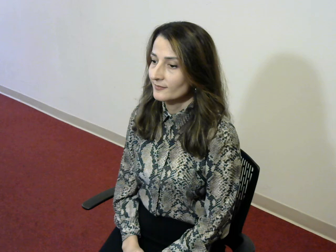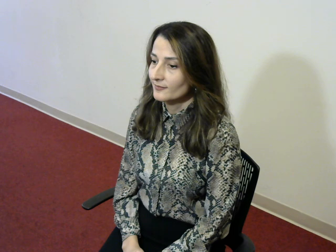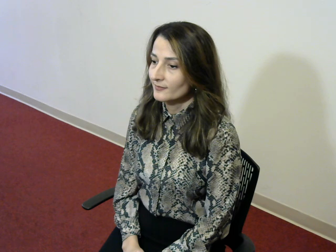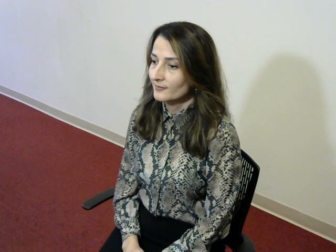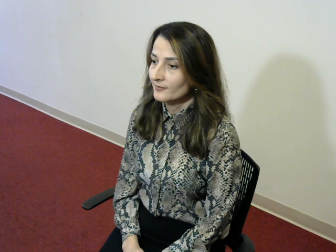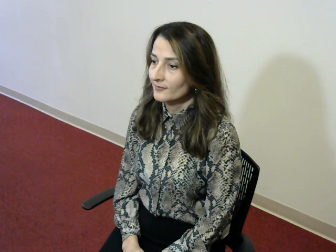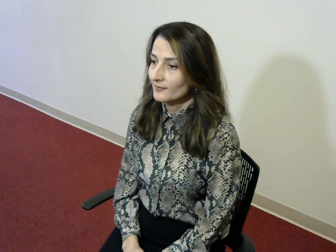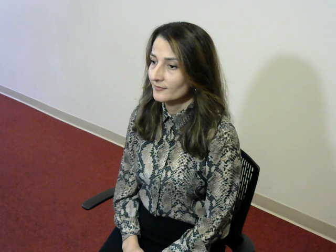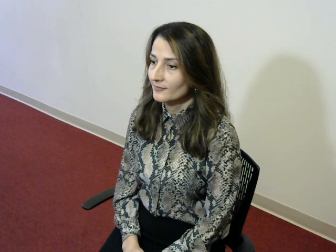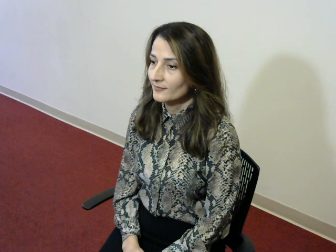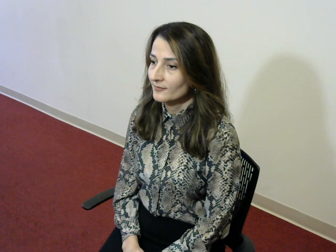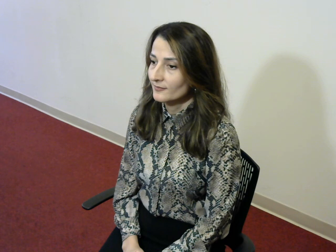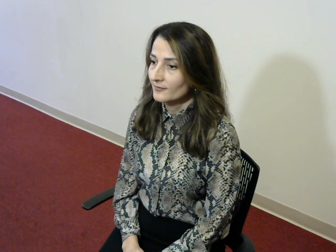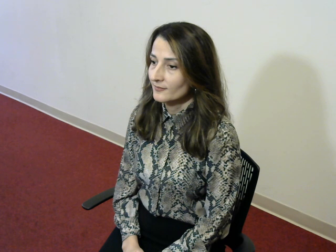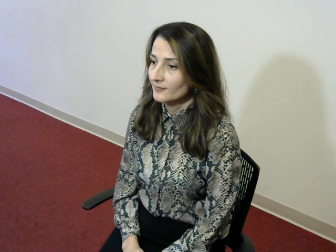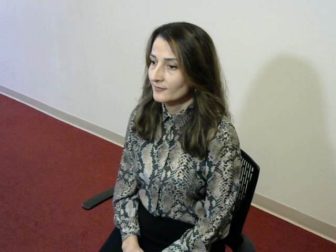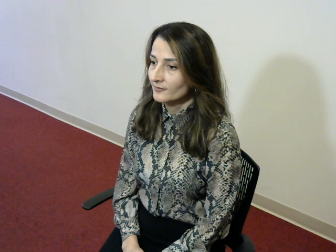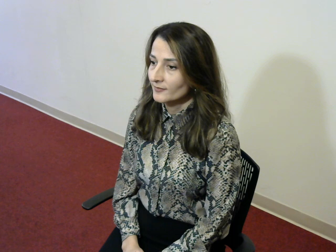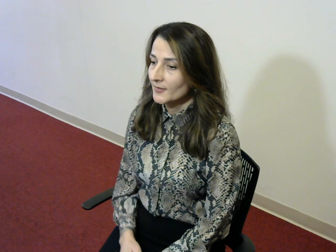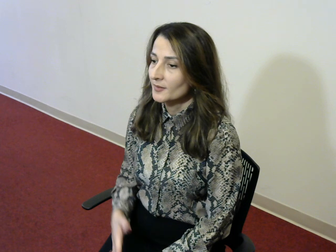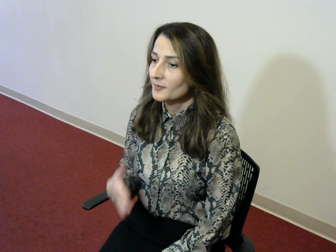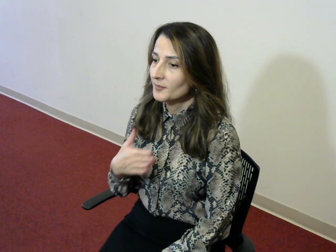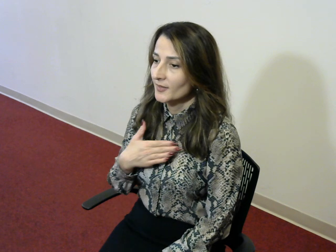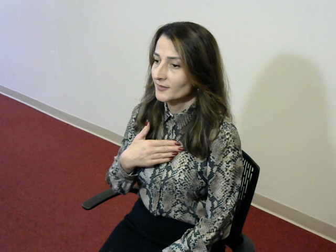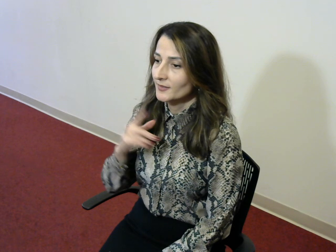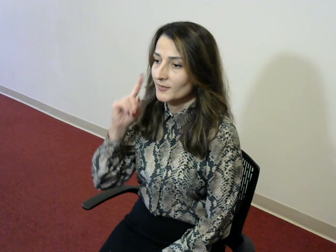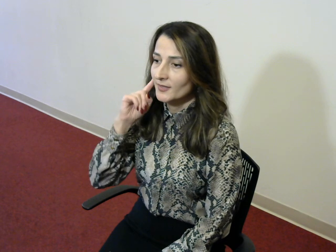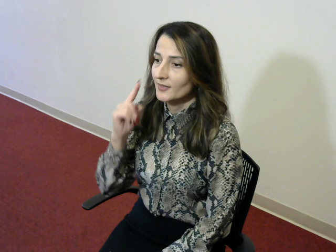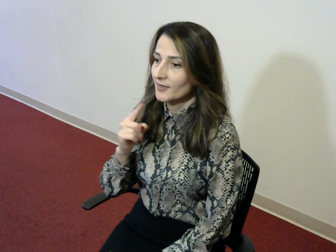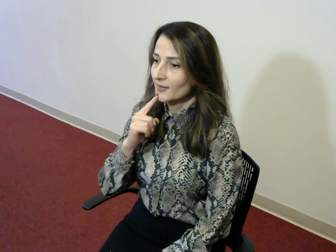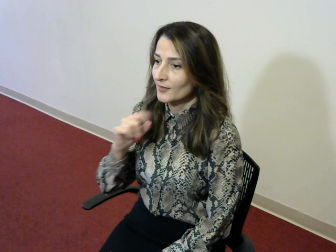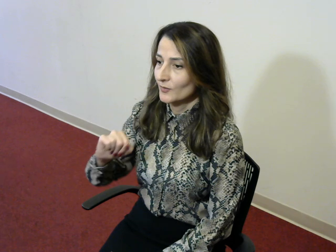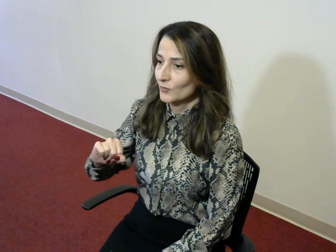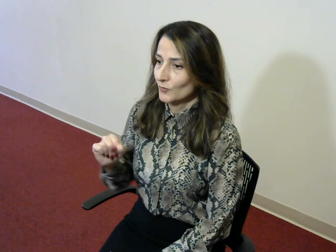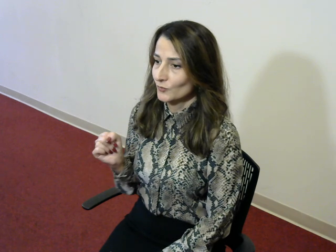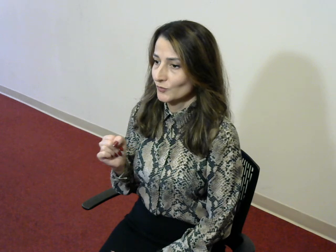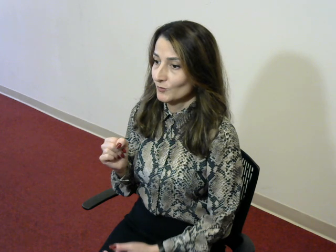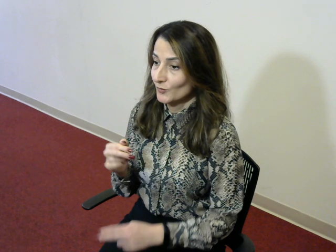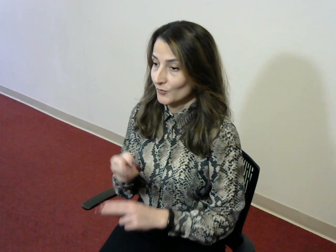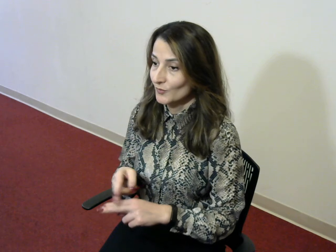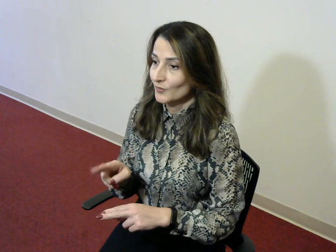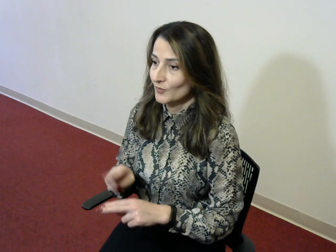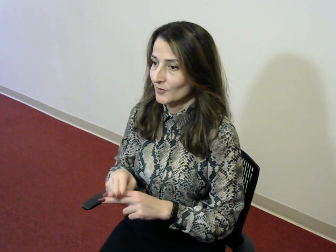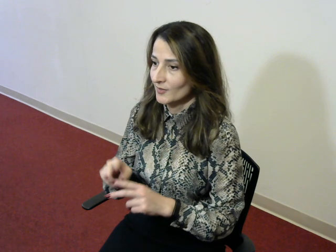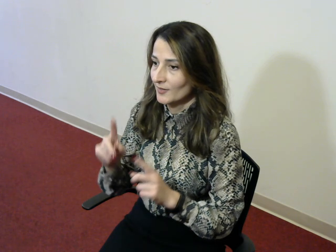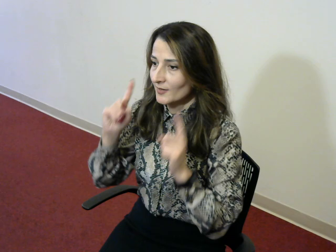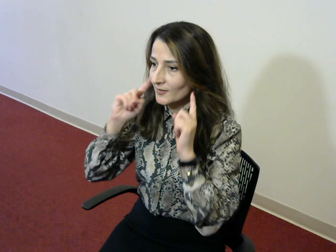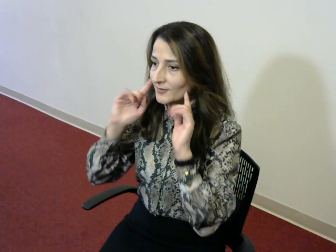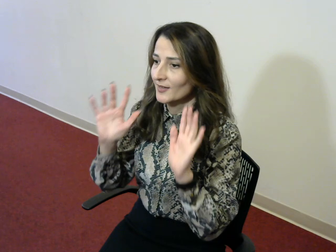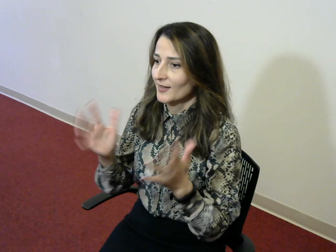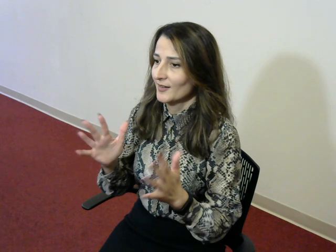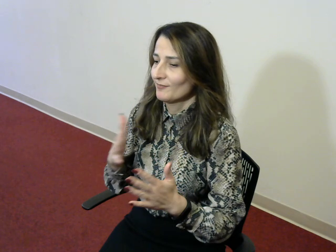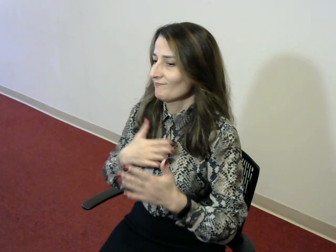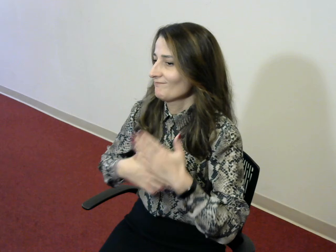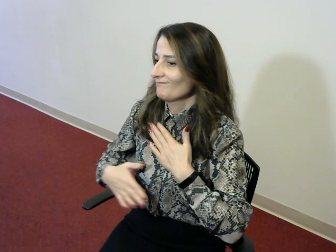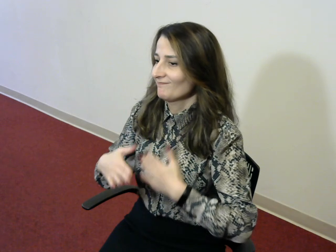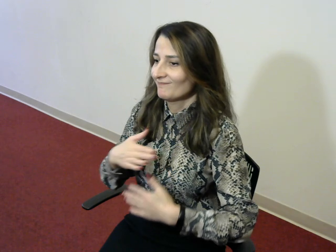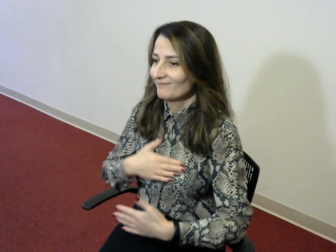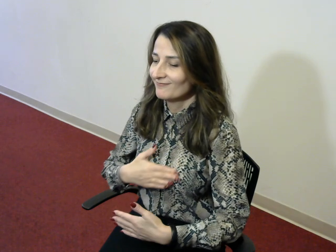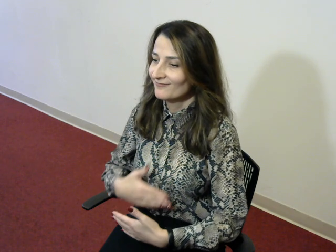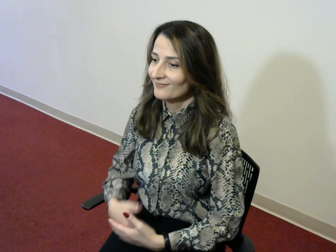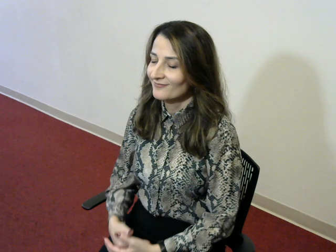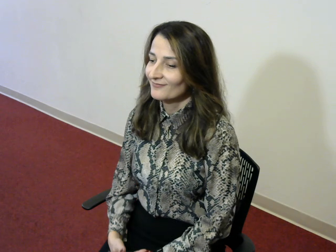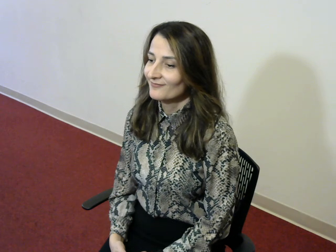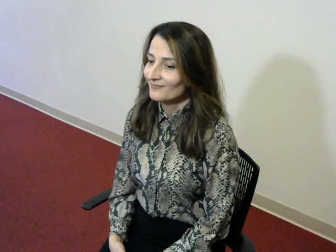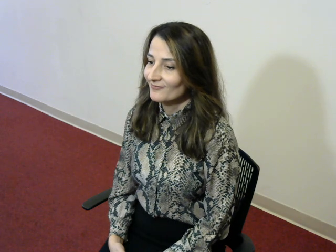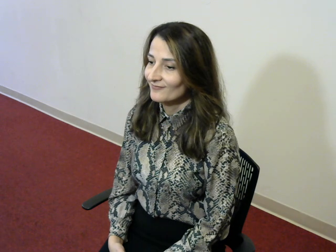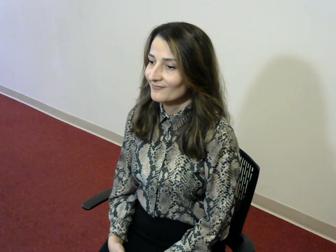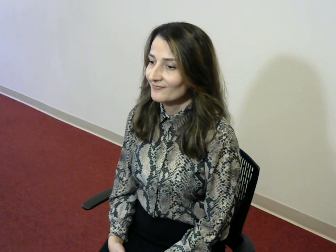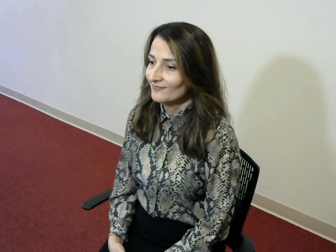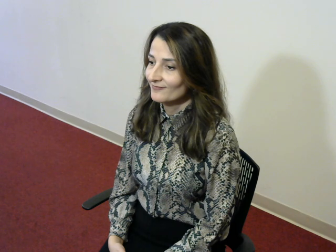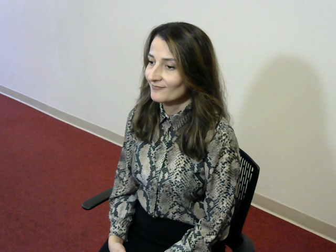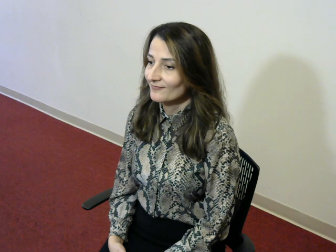Mənim eşitmə məhdudiyyətli dostlarım bu xəbərə sevinəcək